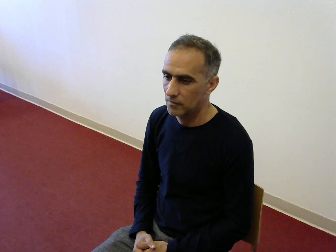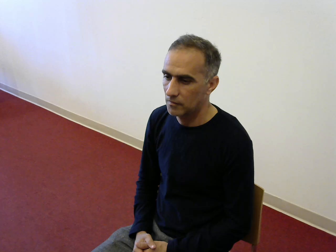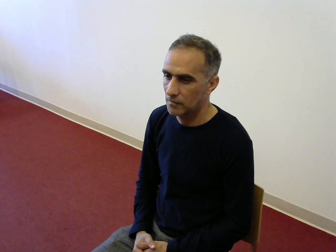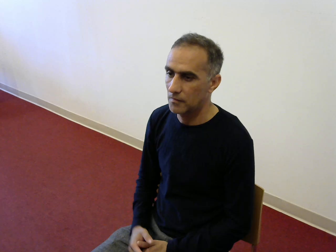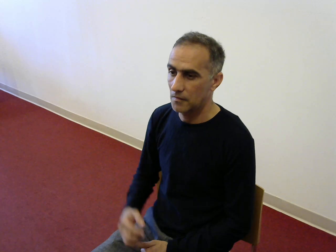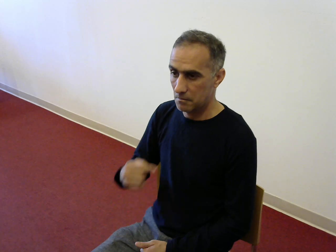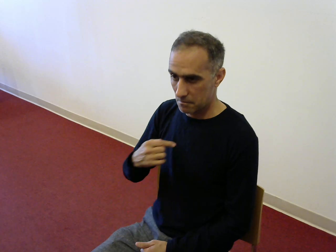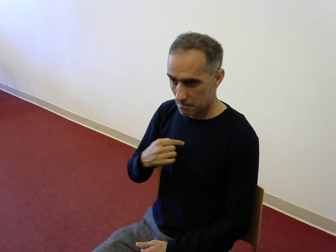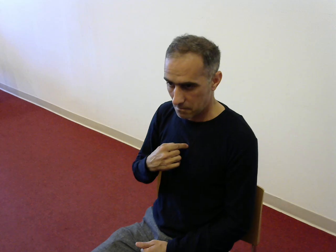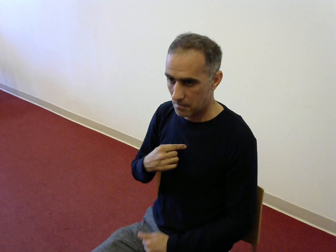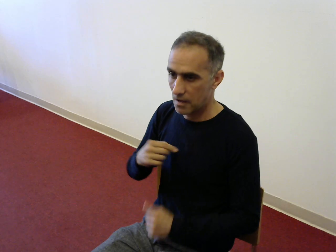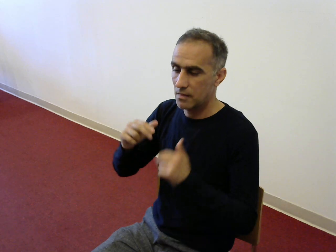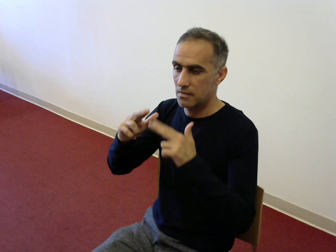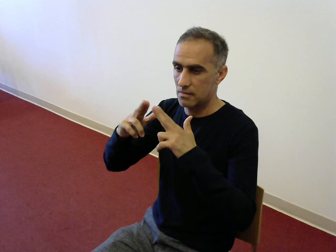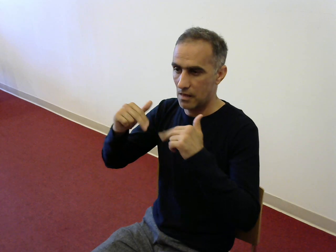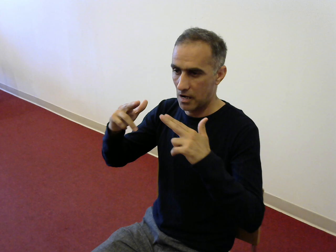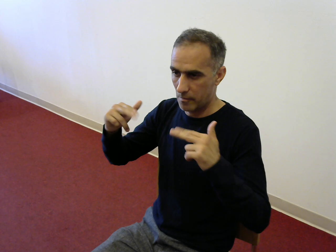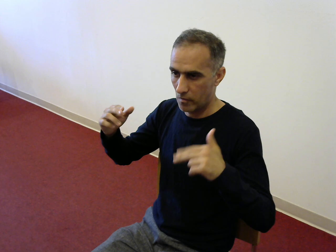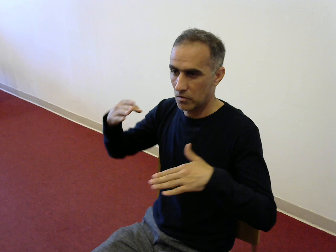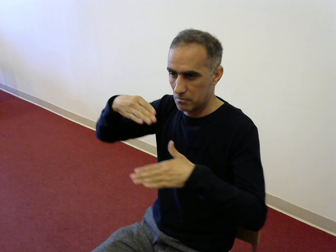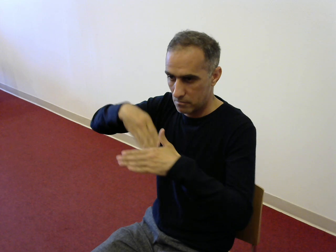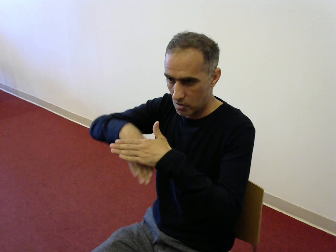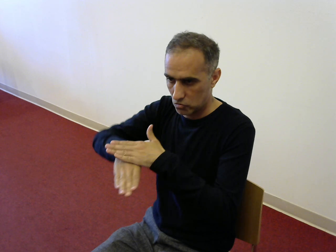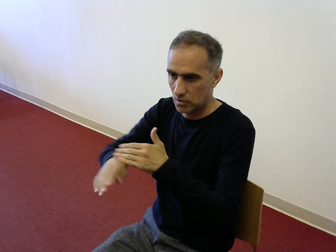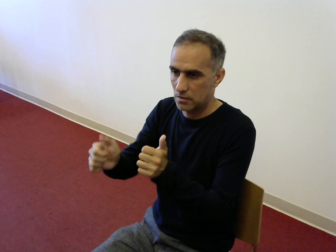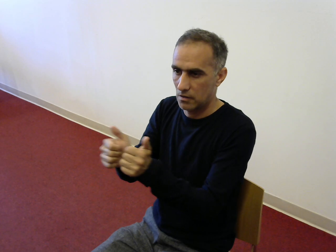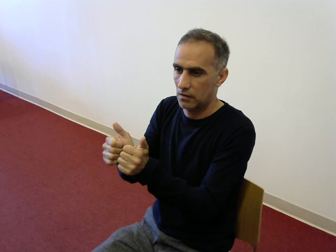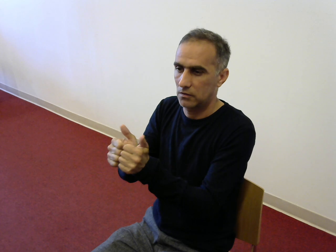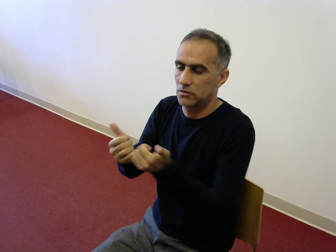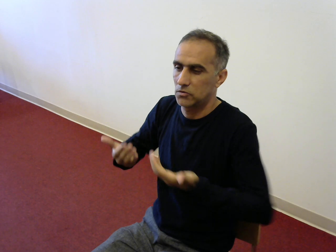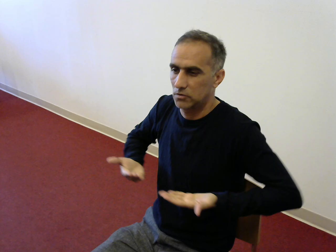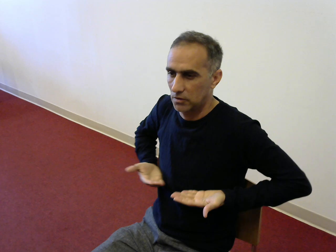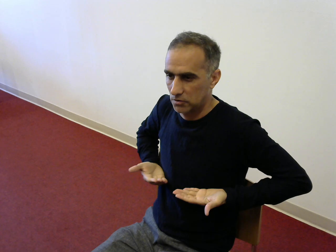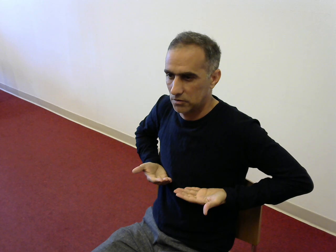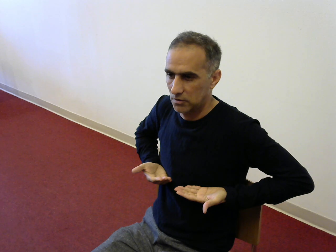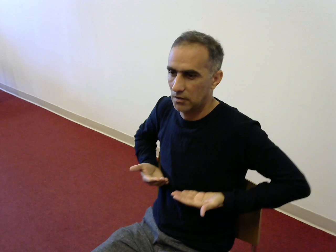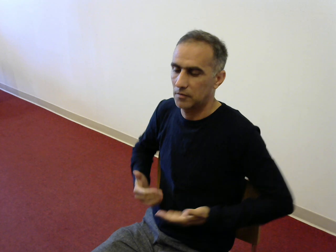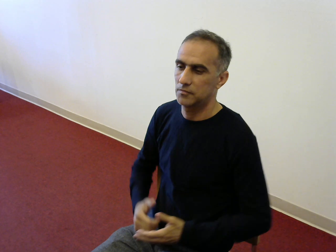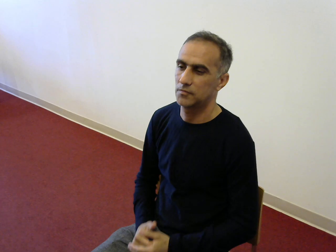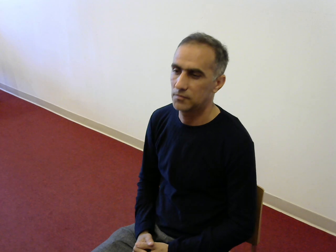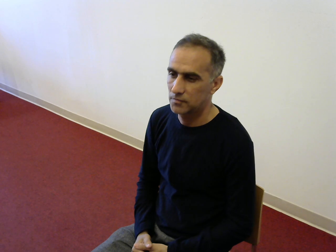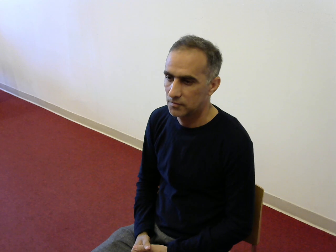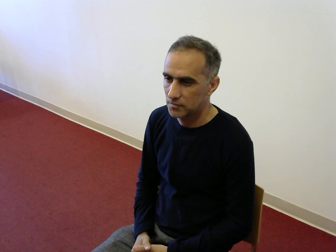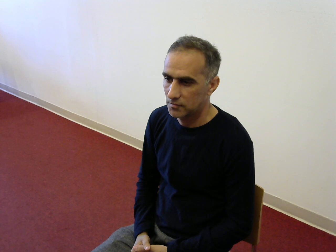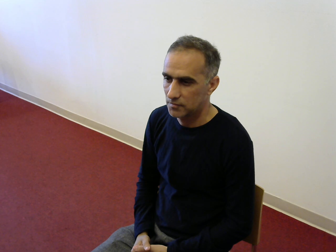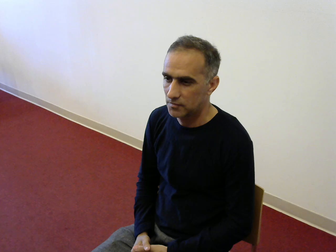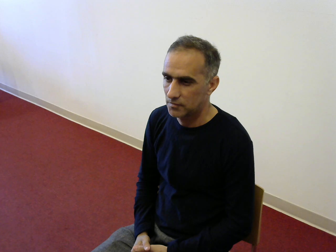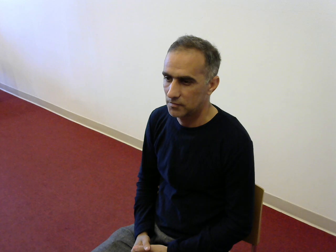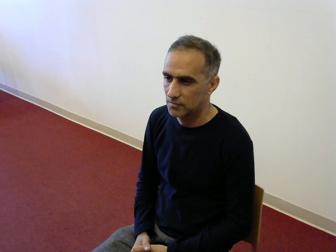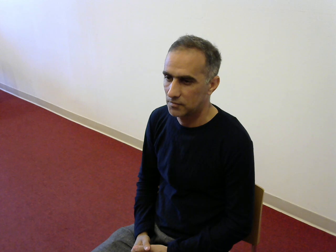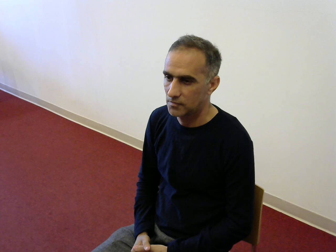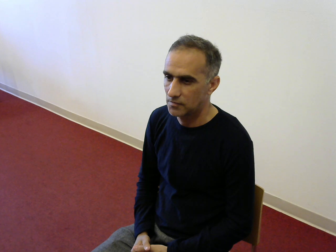Mən Nərimanov metrosunun yanında yaşayıram